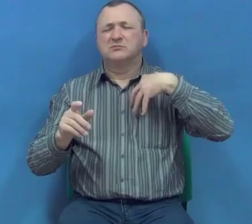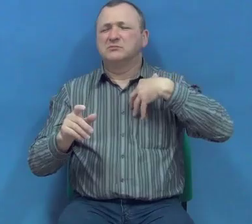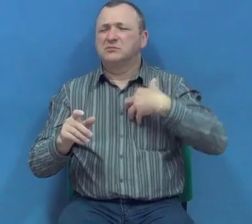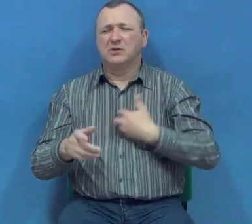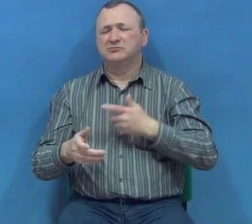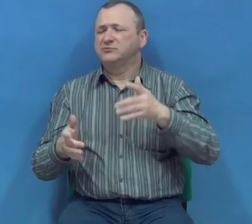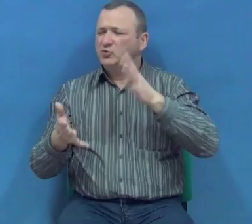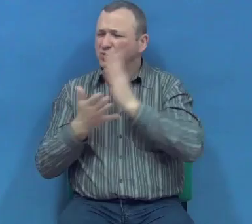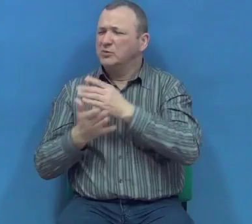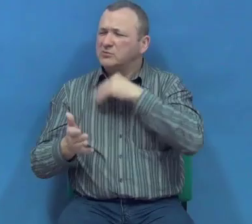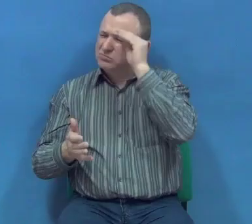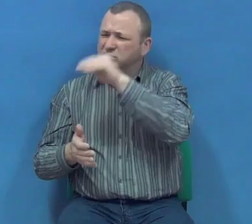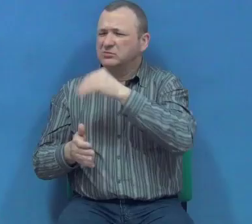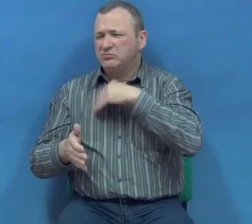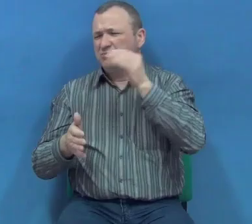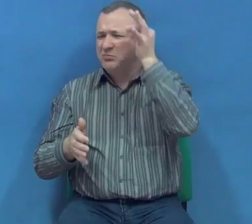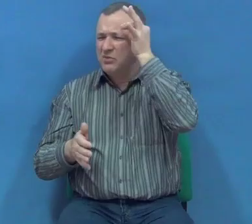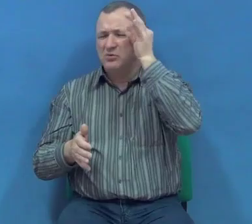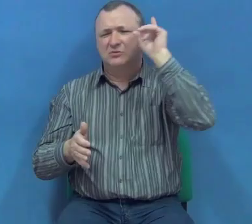Powiedział wszystkim "dobranoc" i poszedł spać.